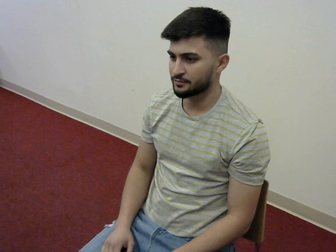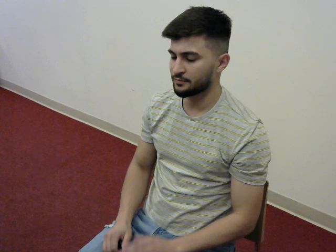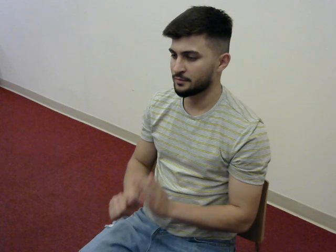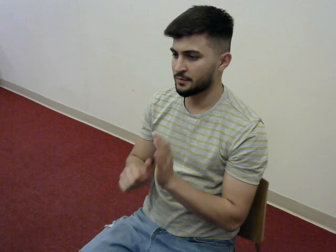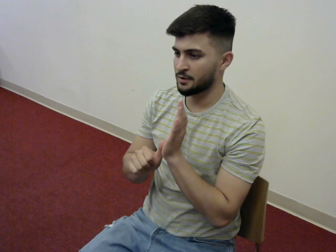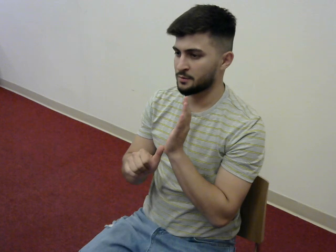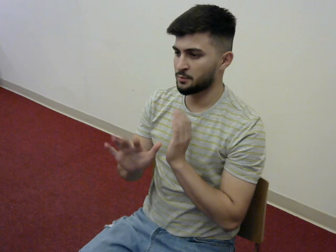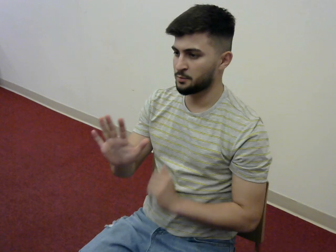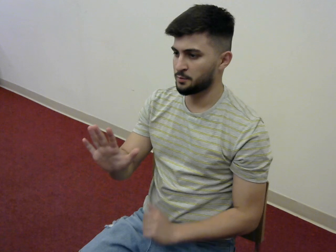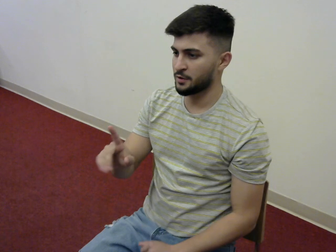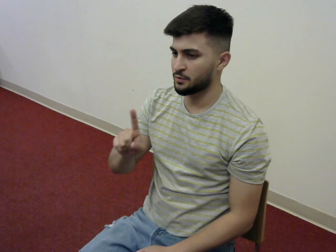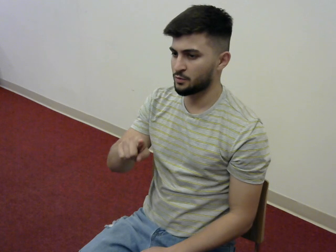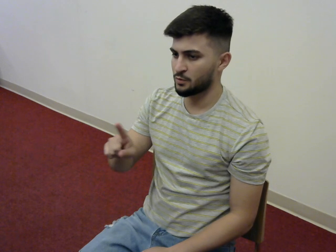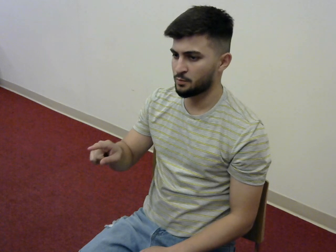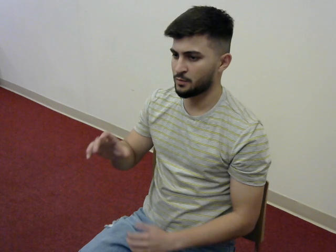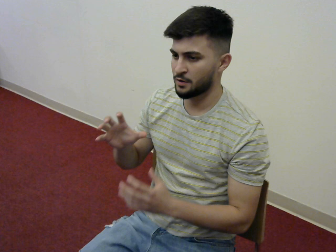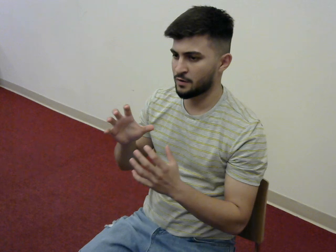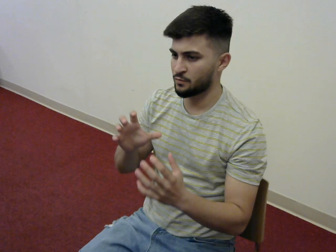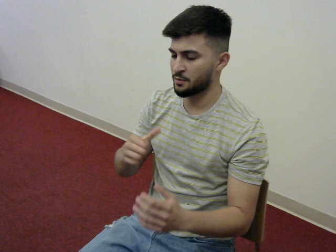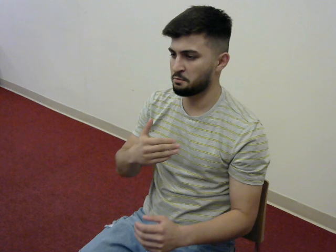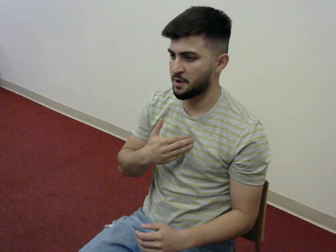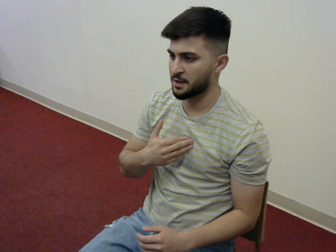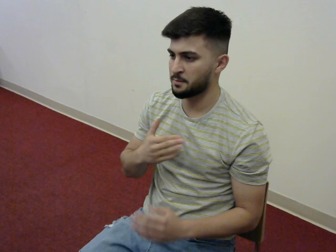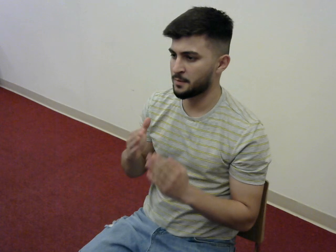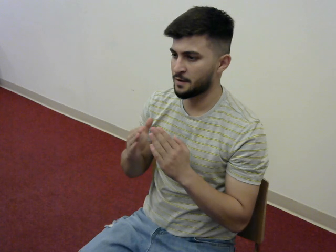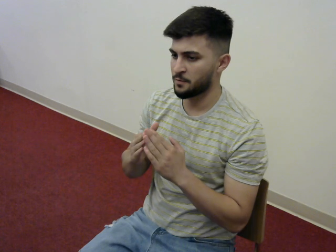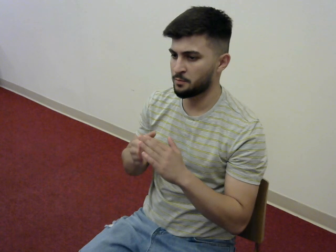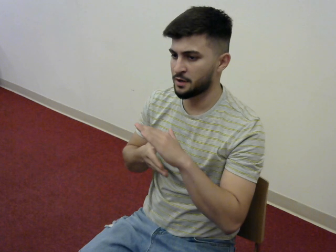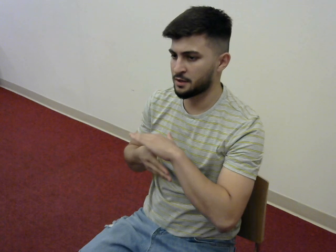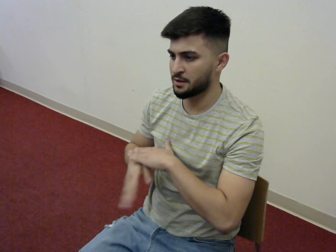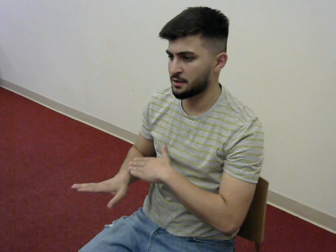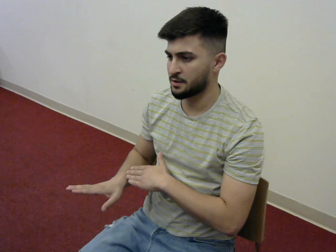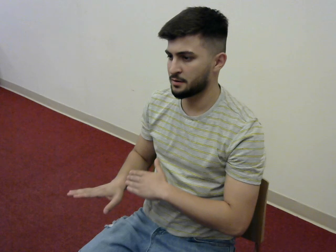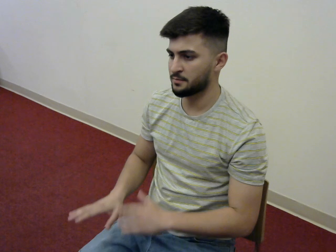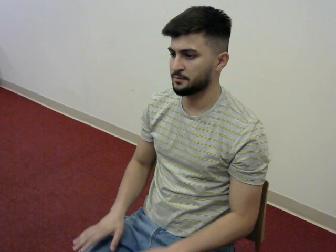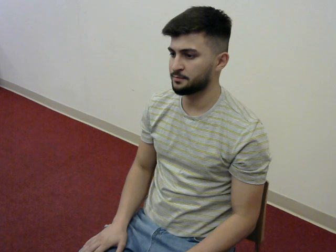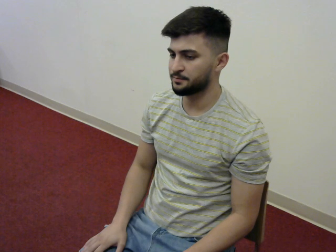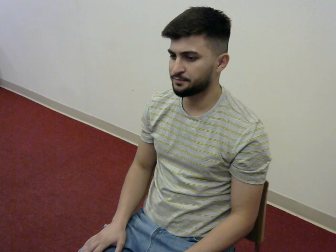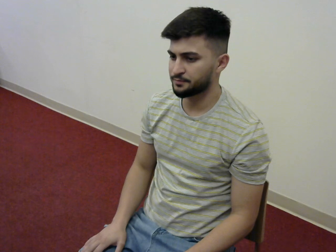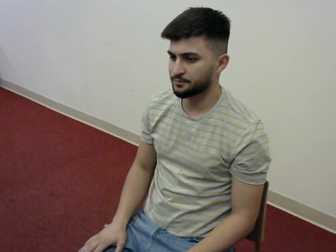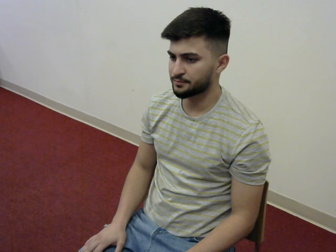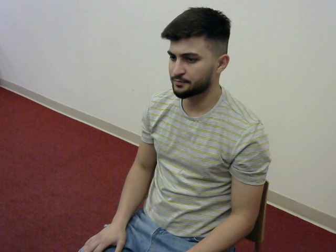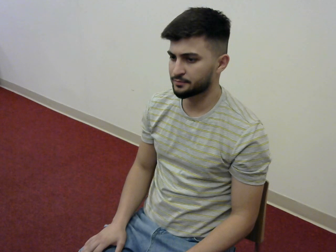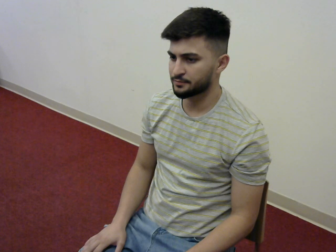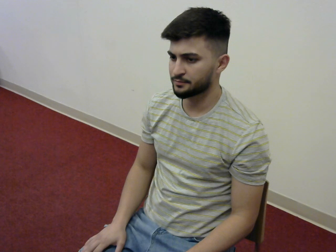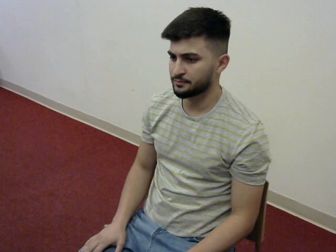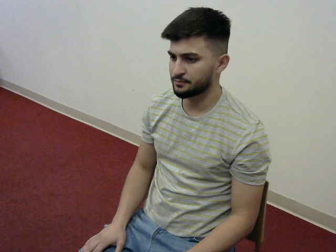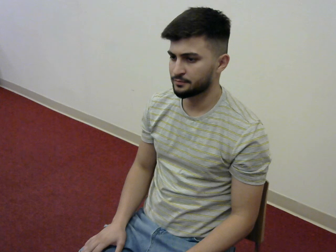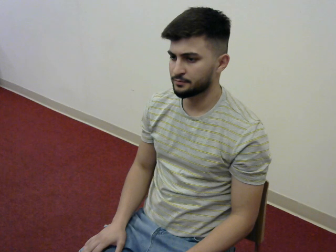65 saylı avtobus mənim evimə gedir